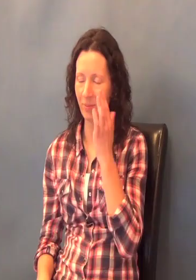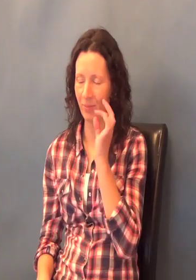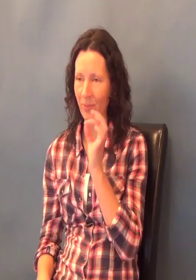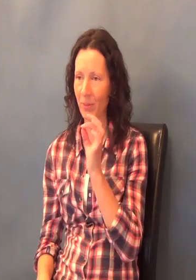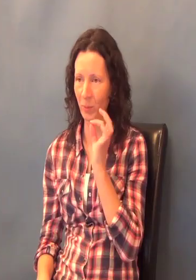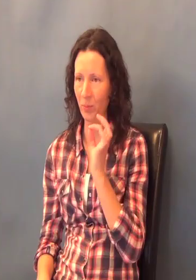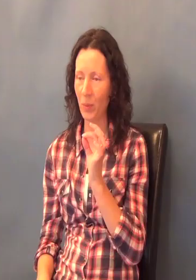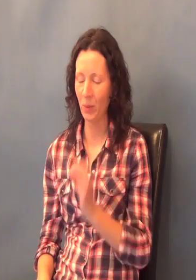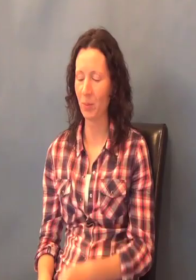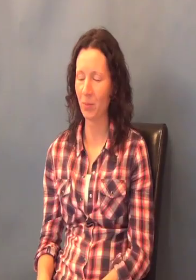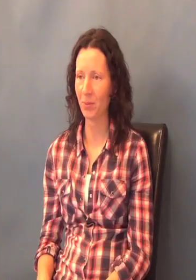Dobrze.